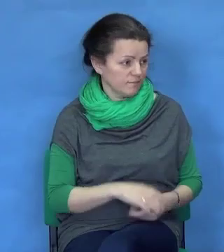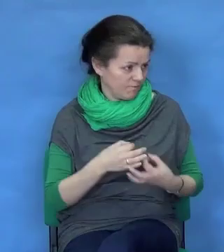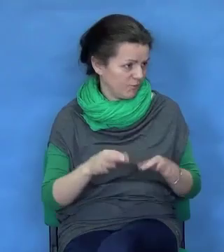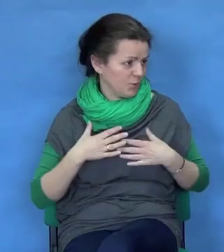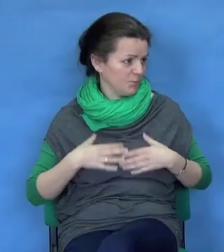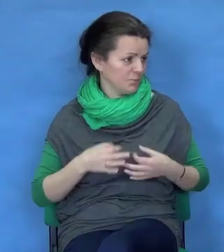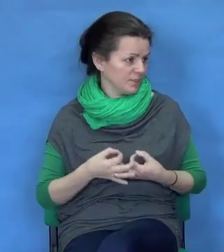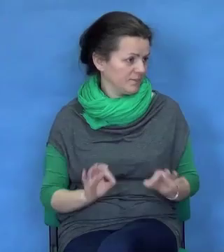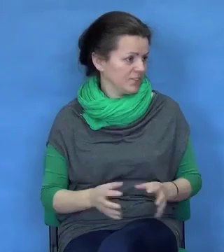Przecież można się kąpać.